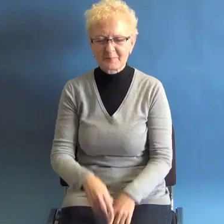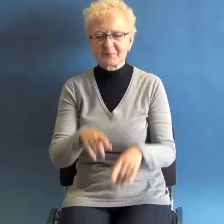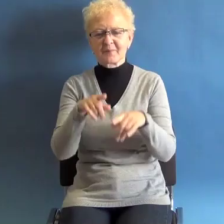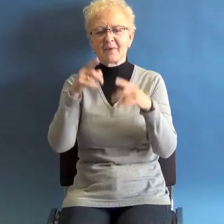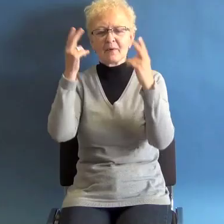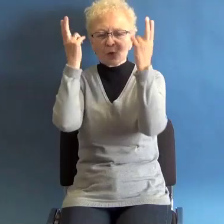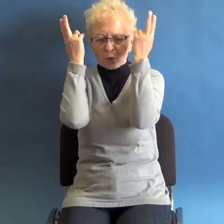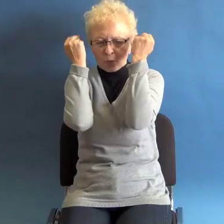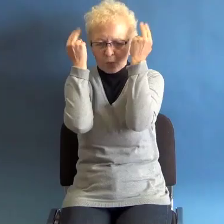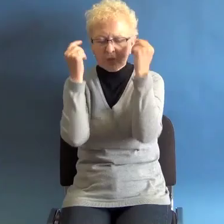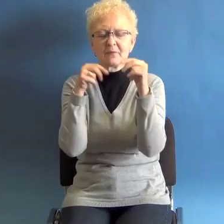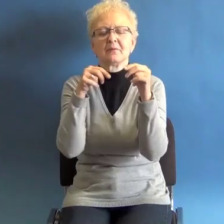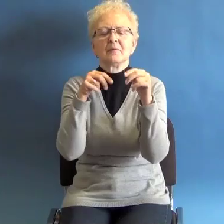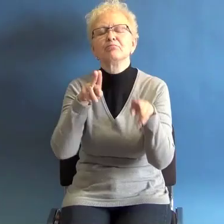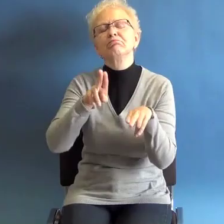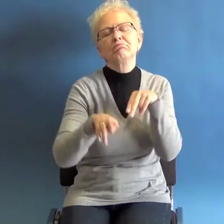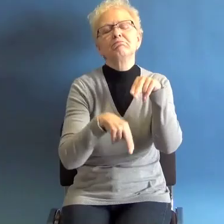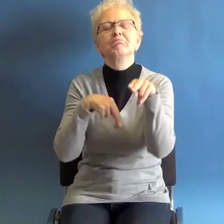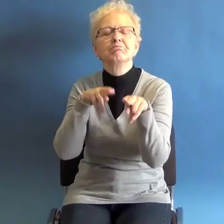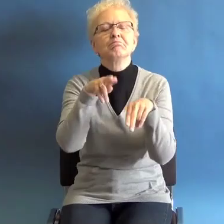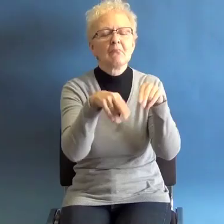Idzie sobie królik z zamkniętymi oczami.